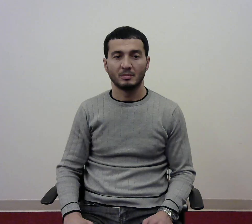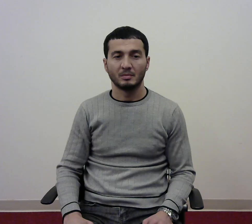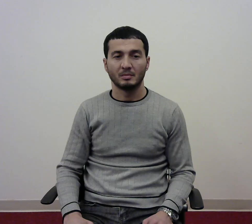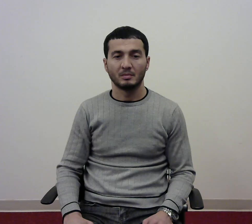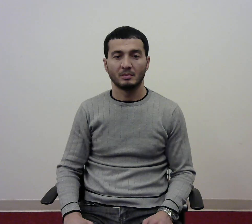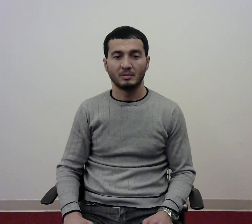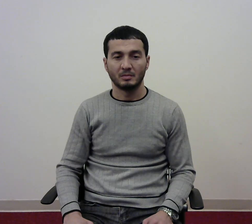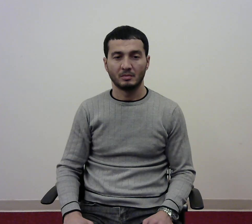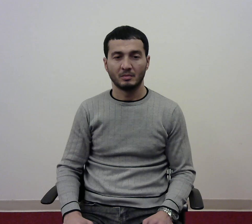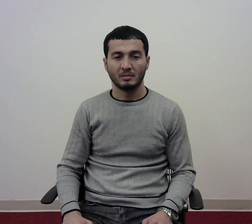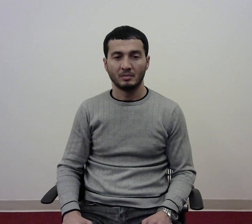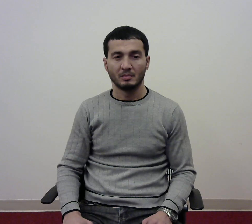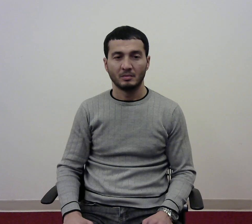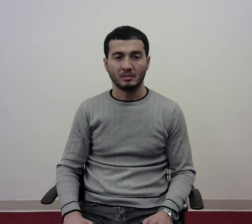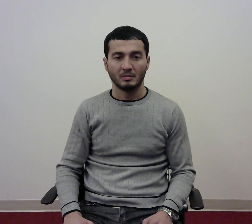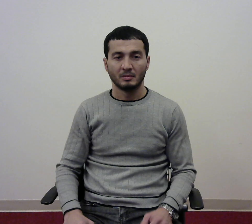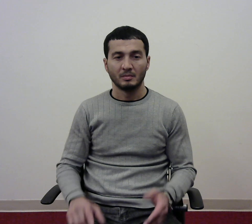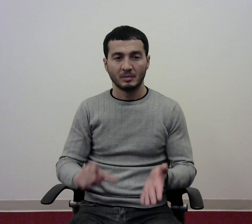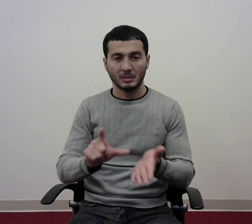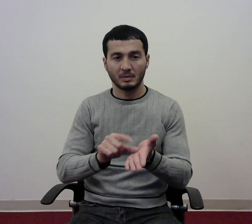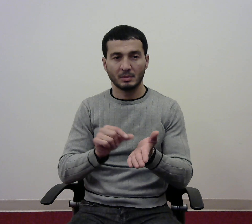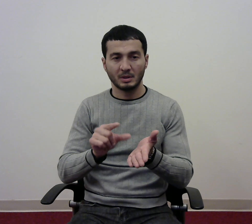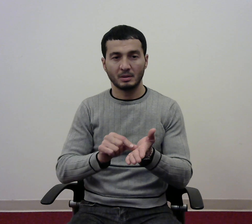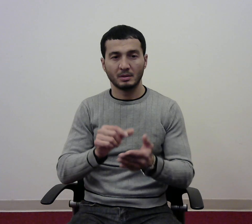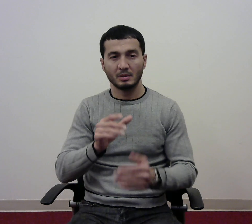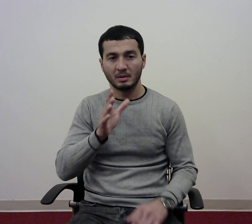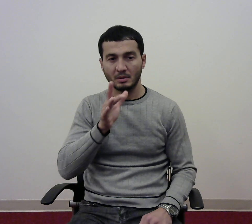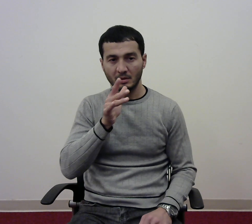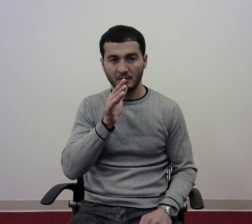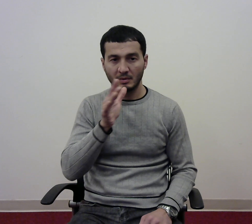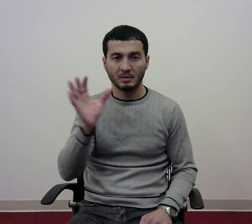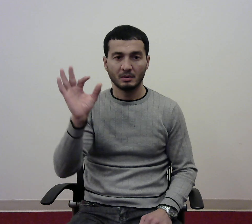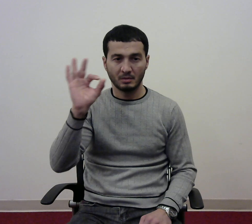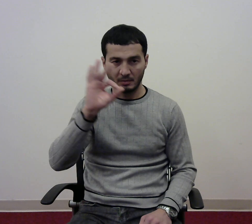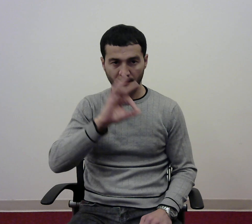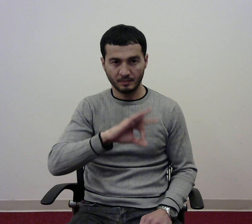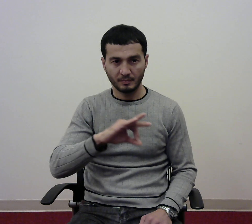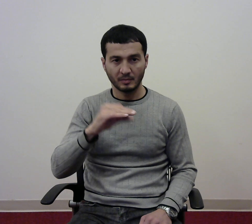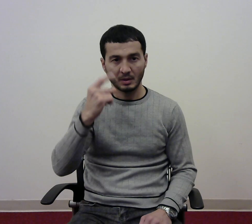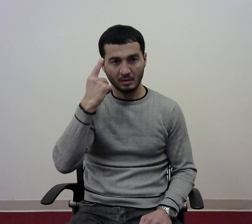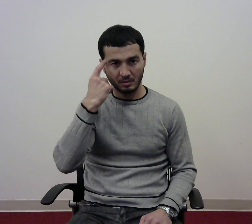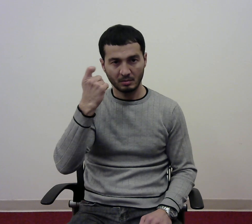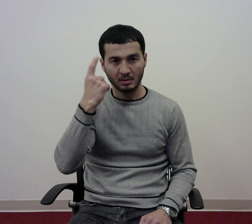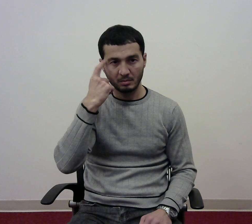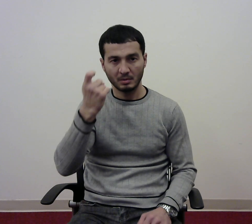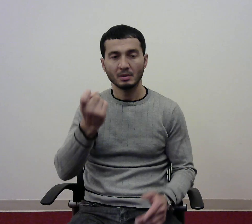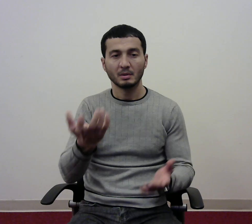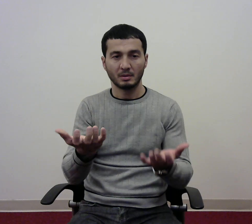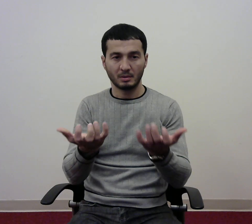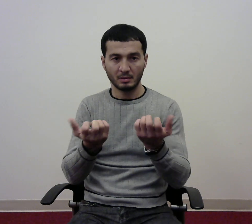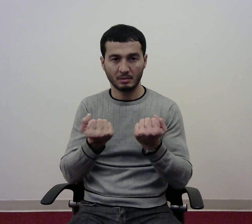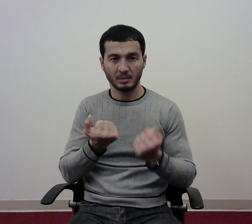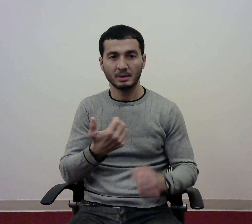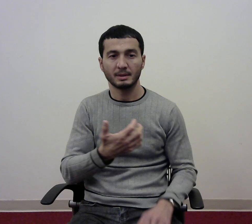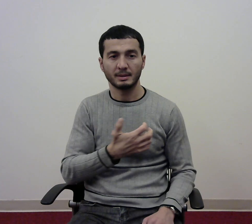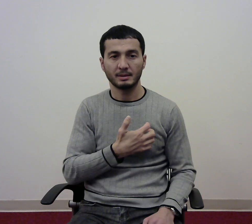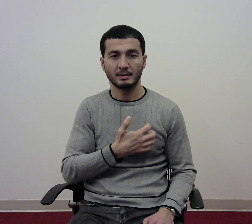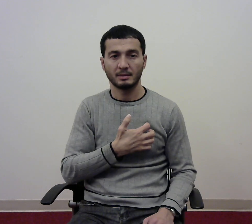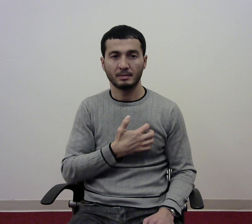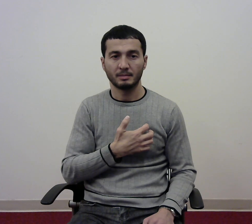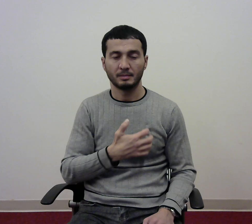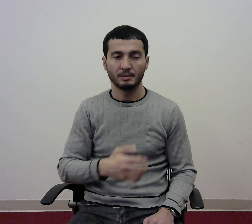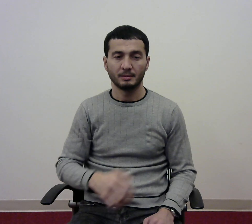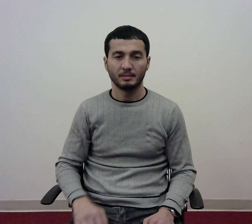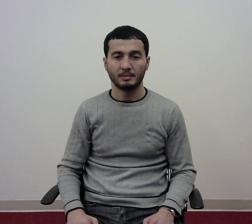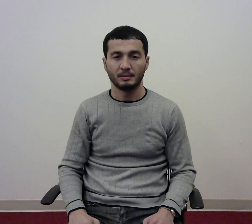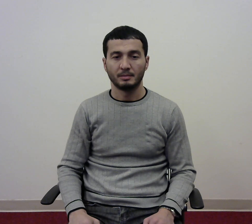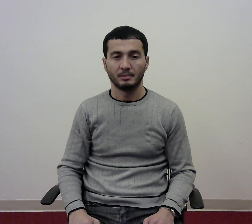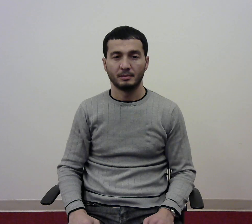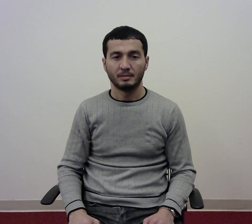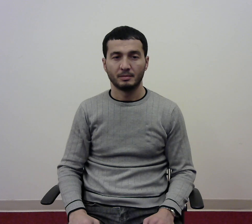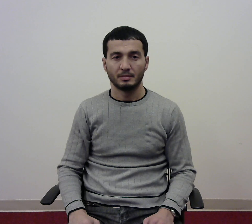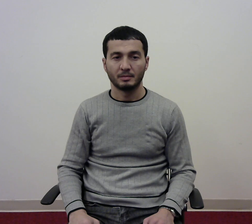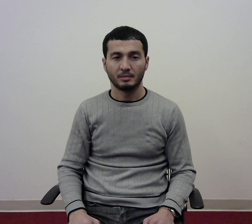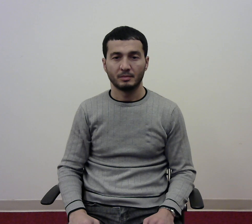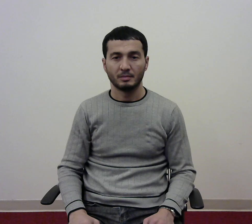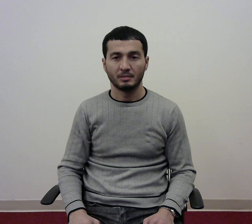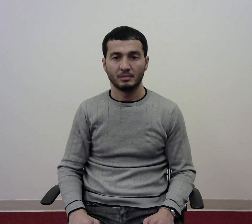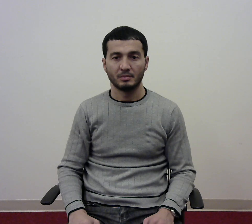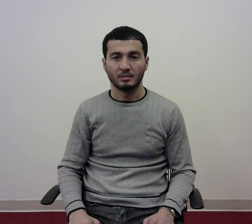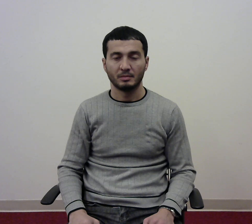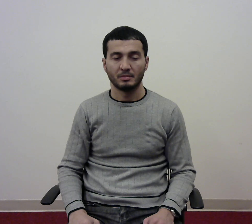Pensiya yaşı haqqında məlumat almaq istəyirəm